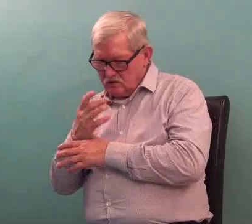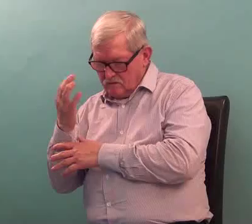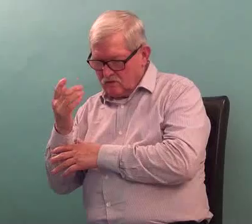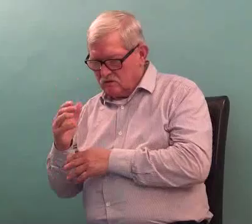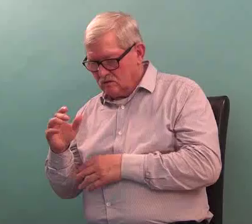Czeka.